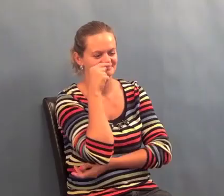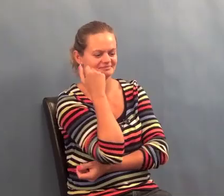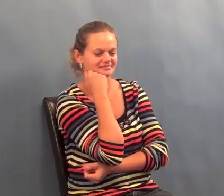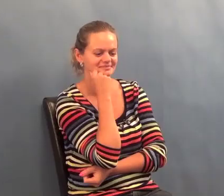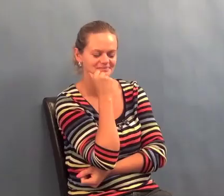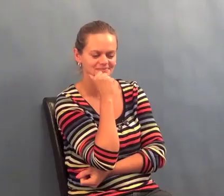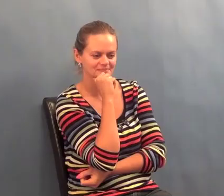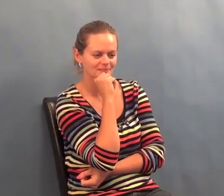Komiks, hmm.